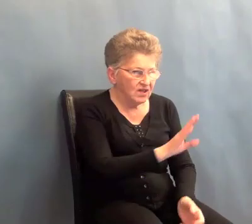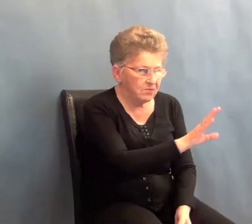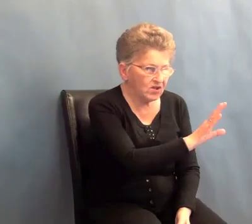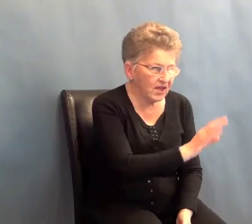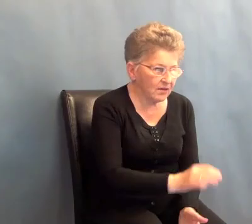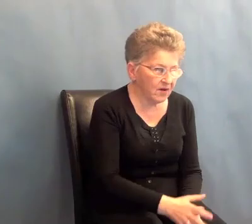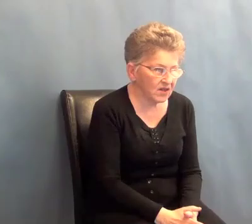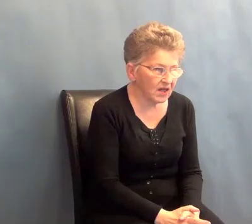Poczekaj.